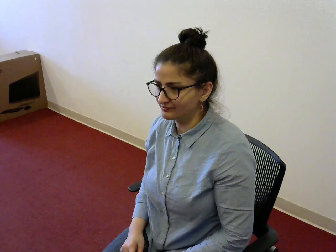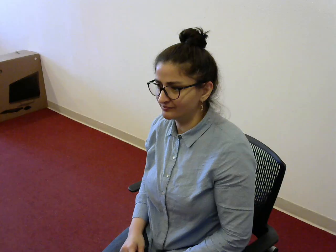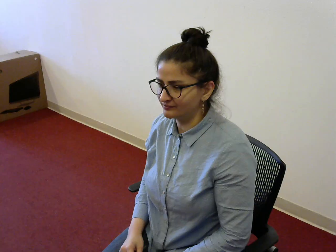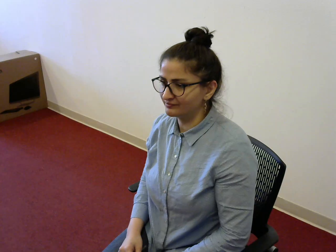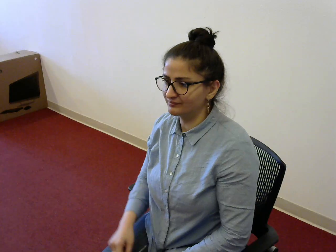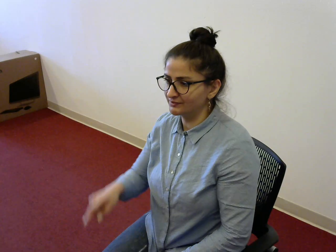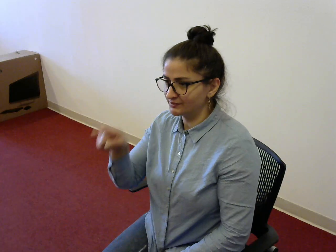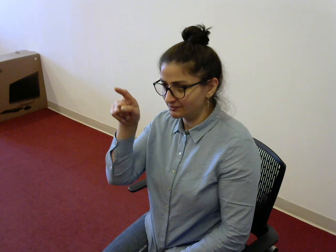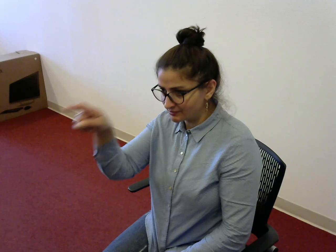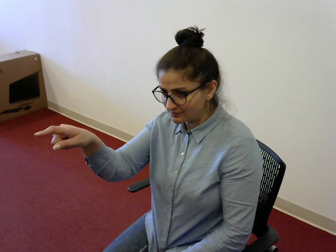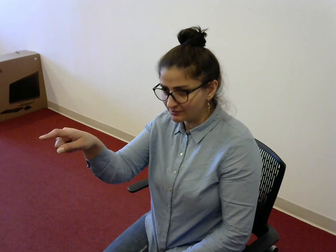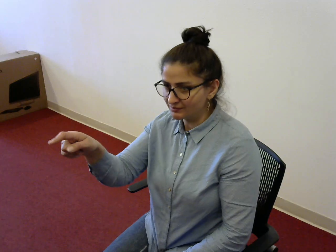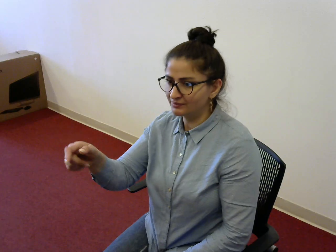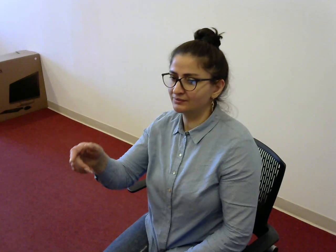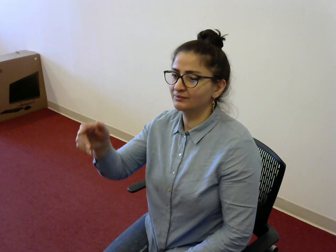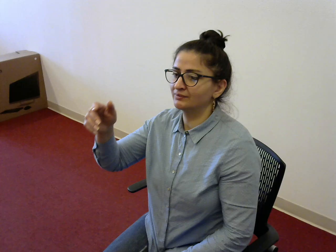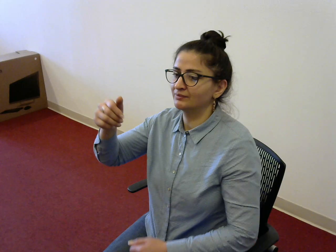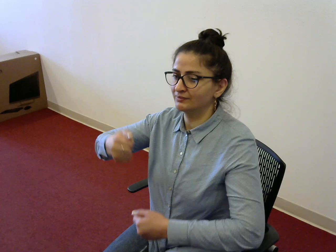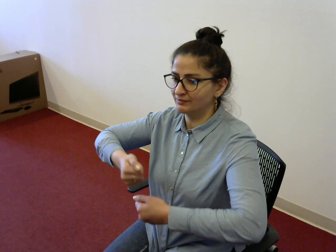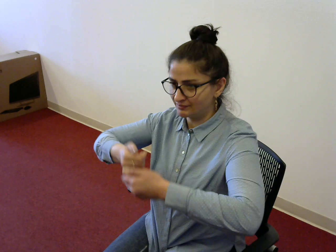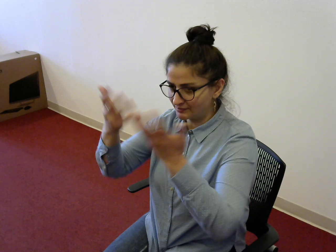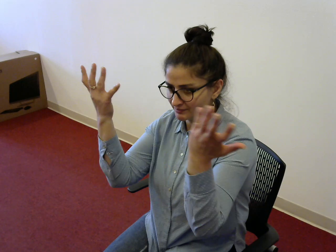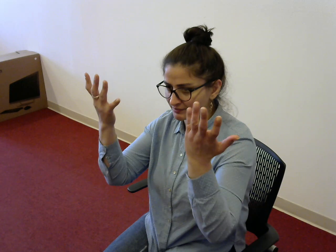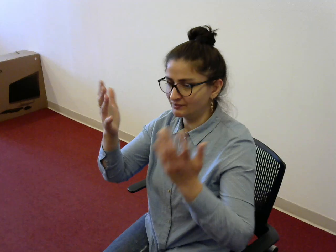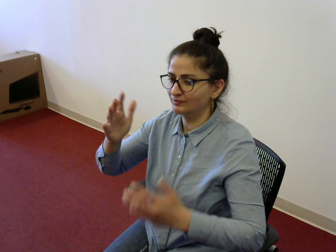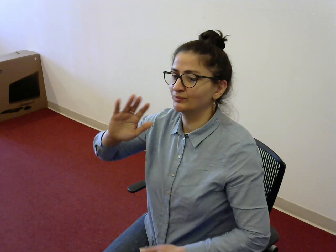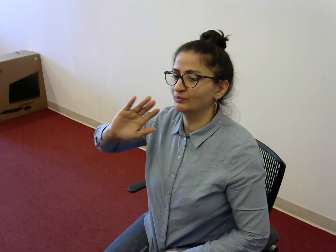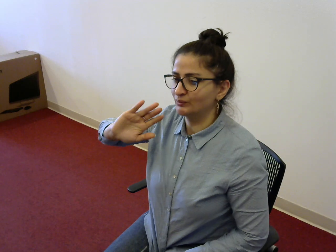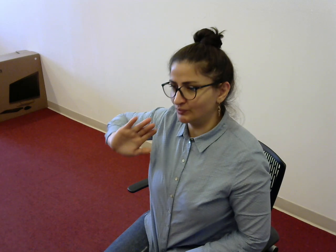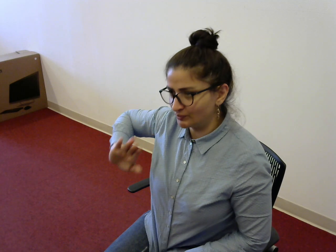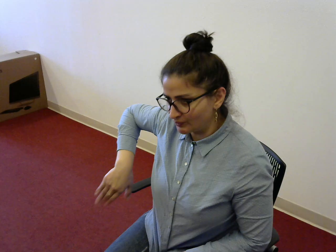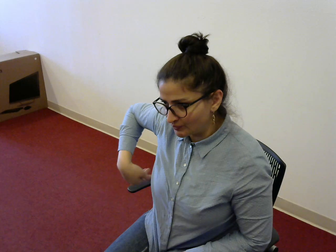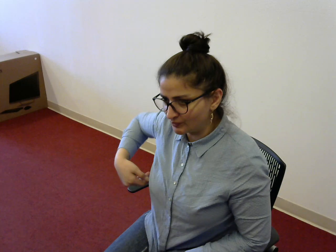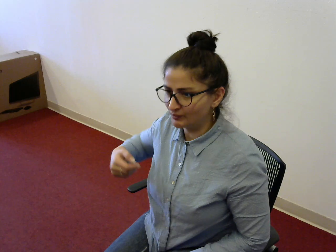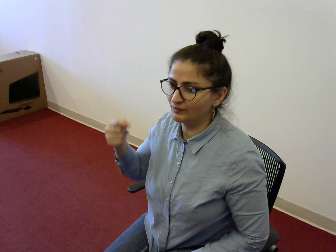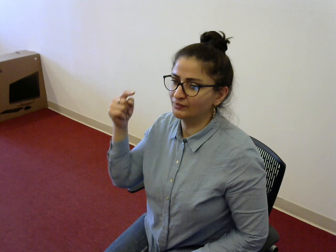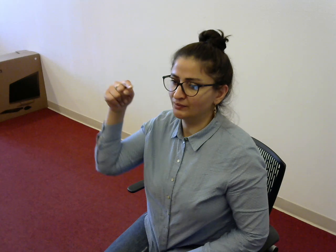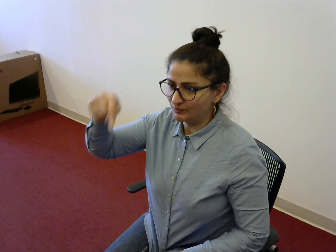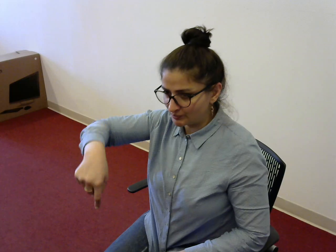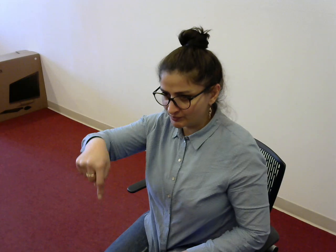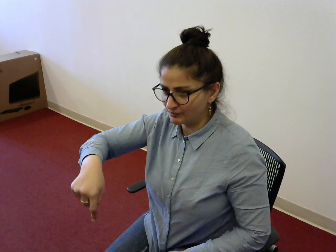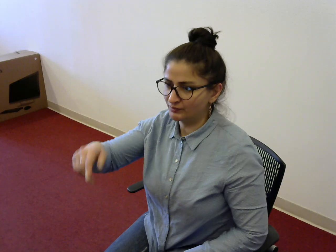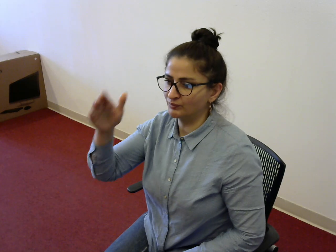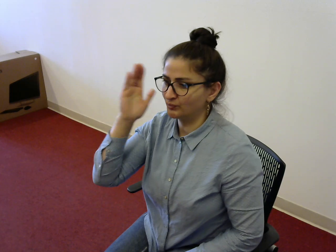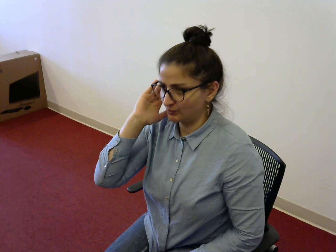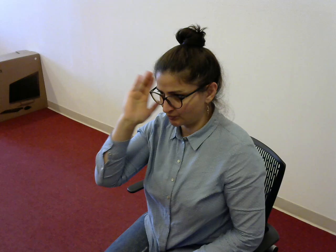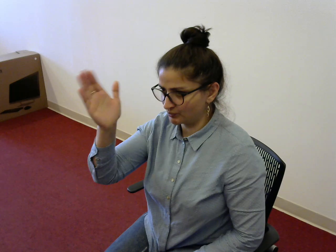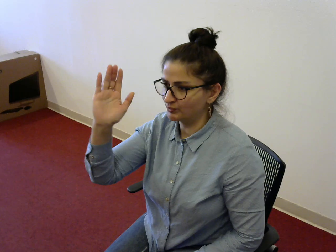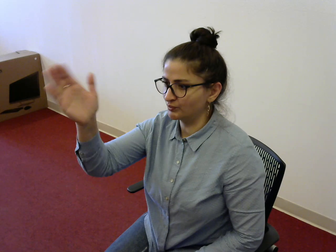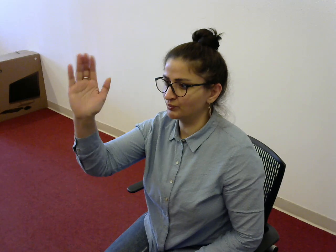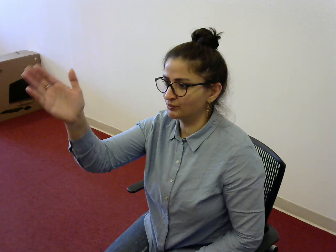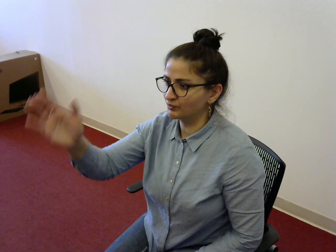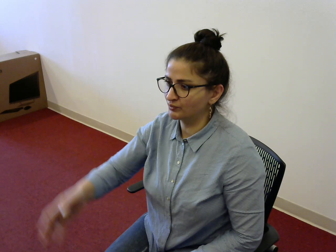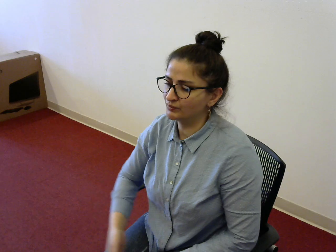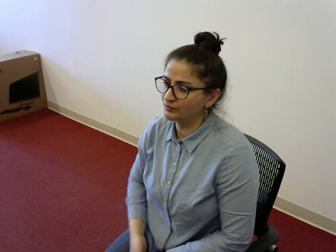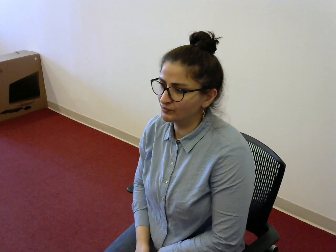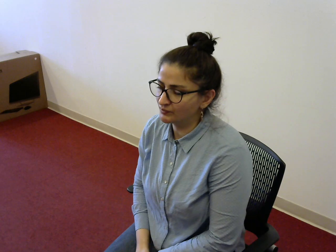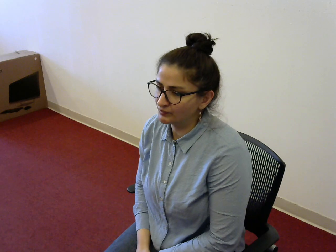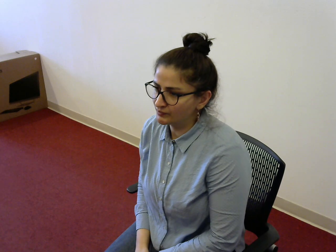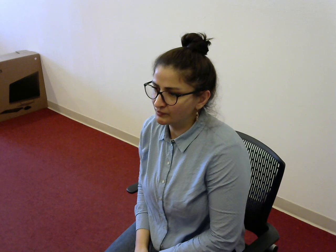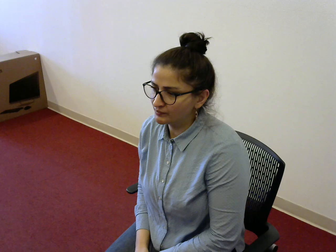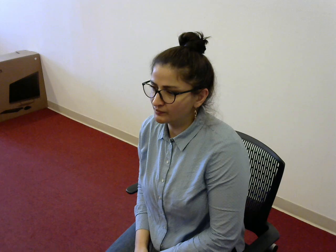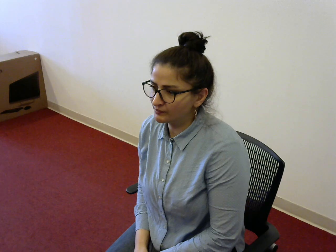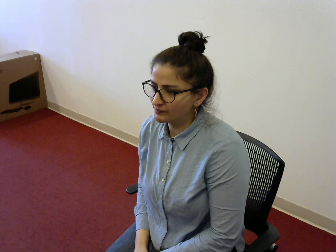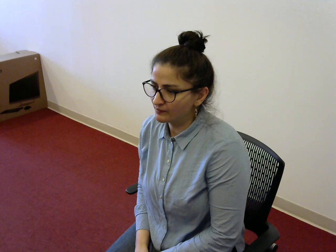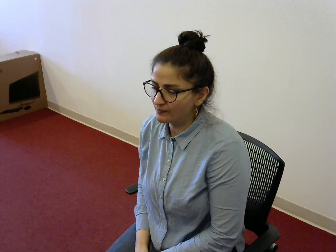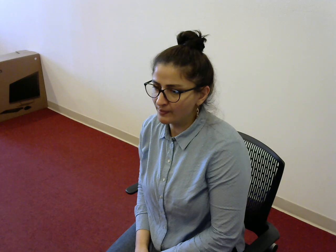Siz günortadan sonra burda olacaqsınızmı?